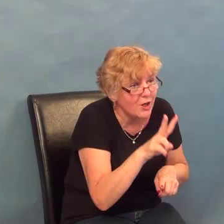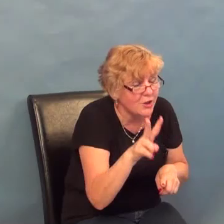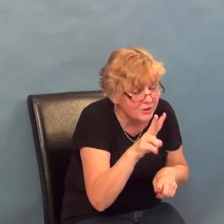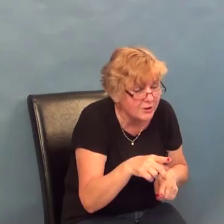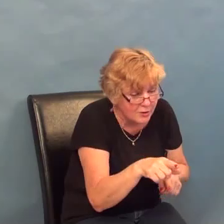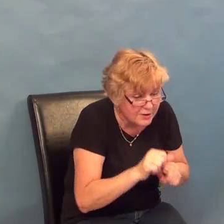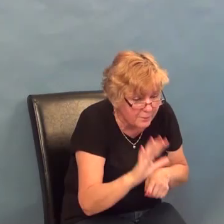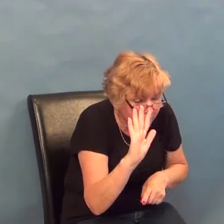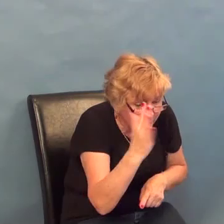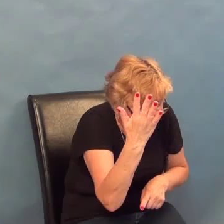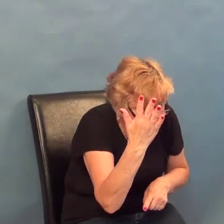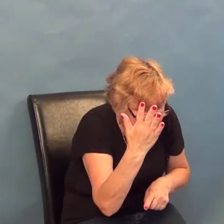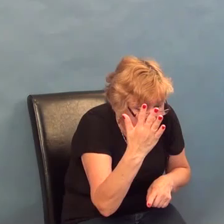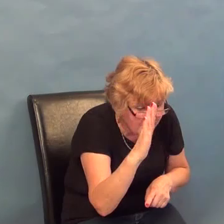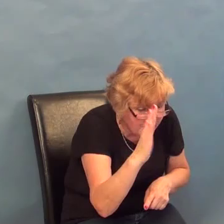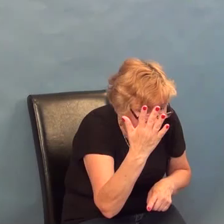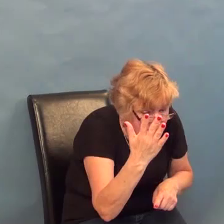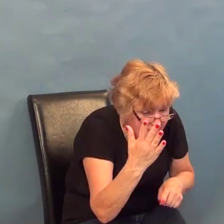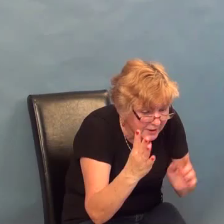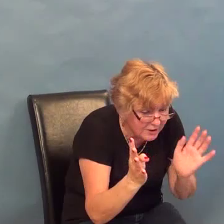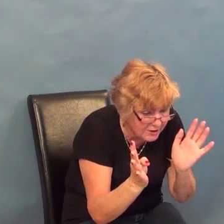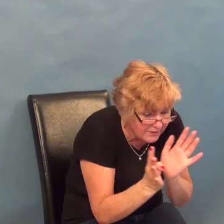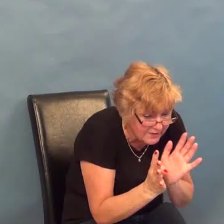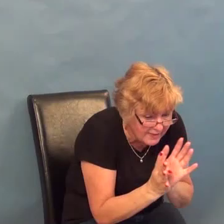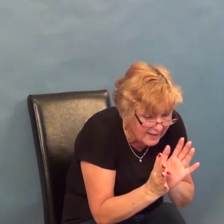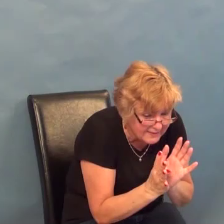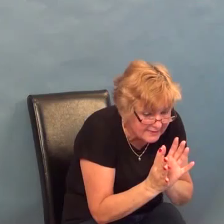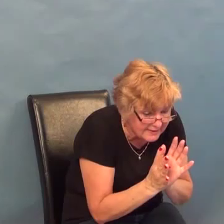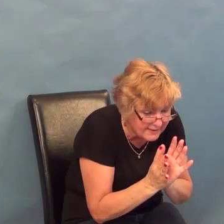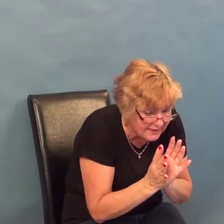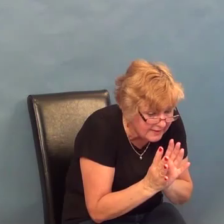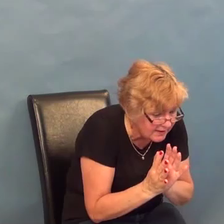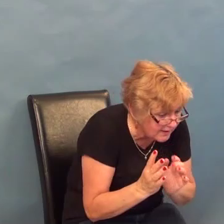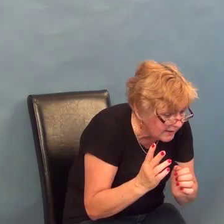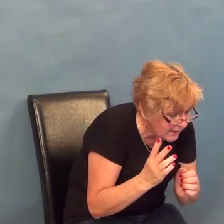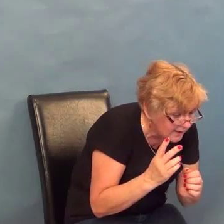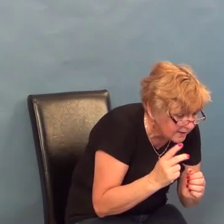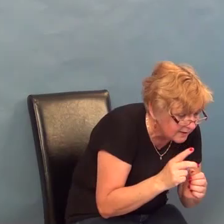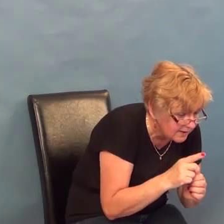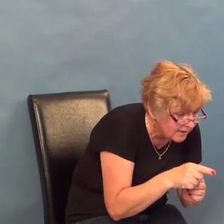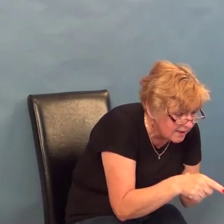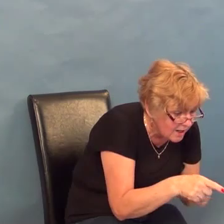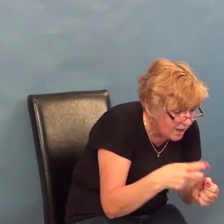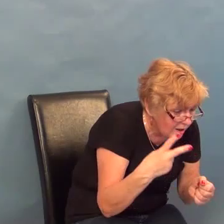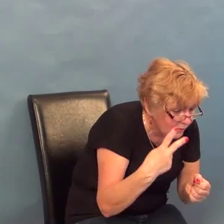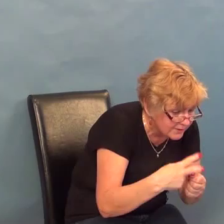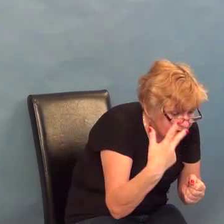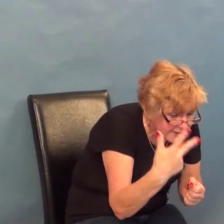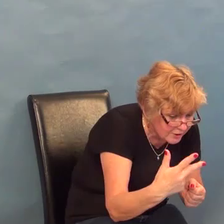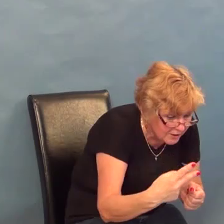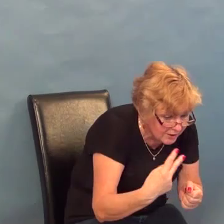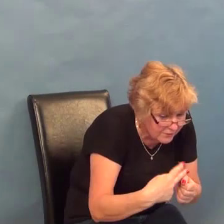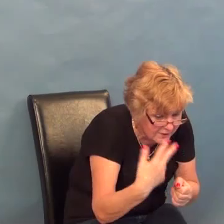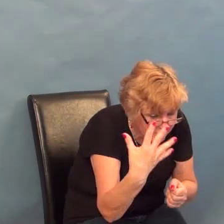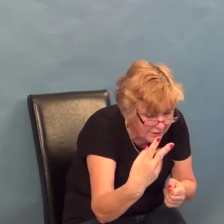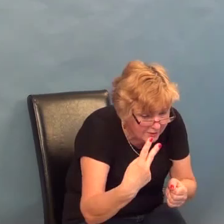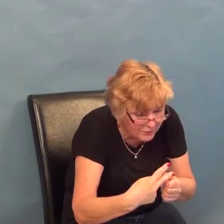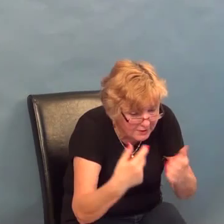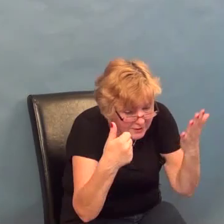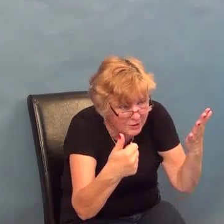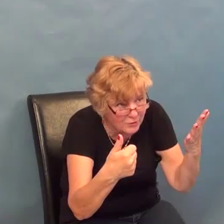Jest piątego, dziewiętnastego, dwudziestego trzeciego, dwudziestego piątego, dwudziestego szóstego.